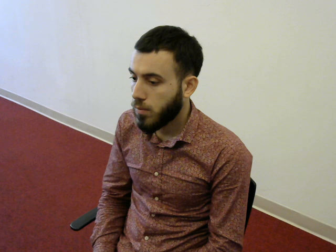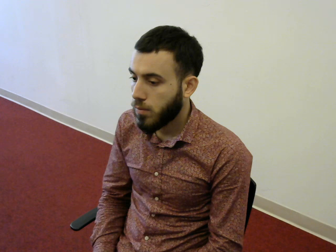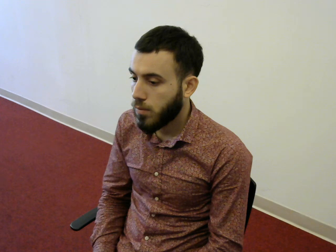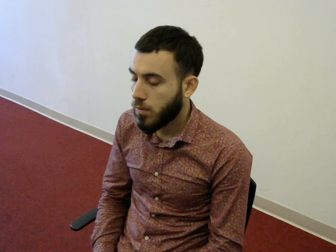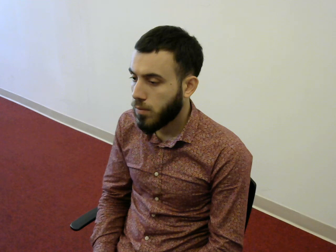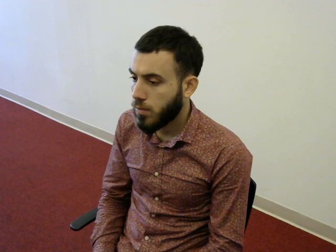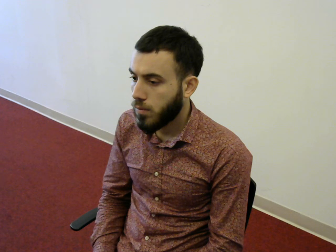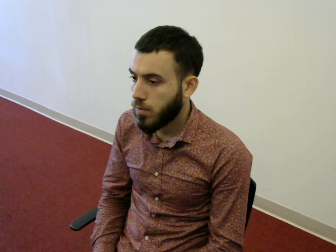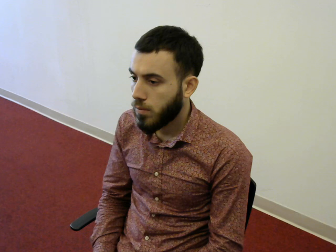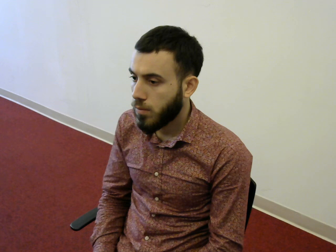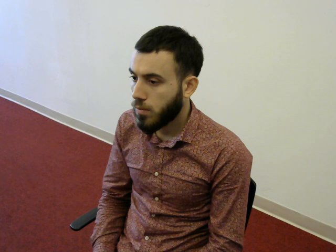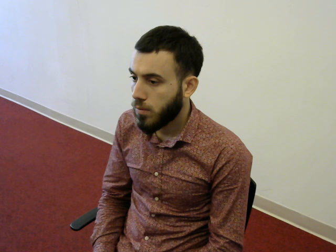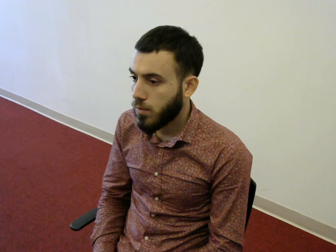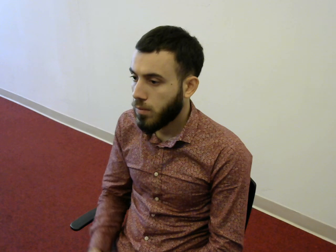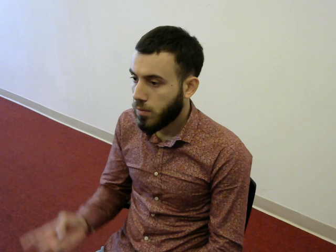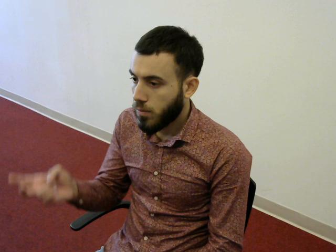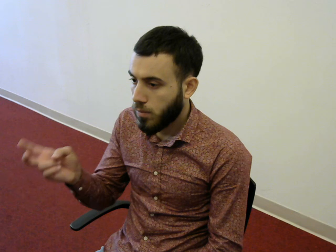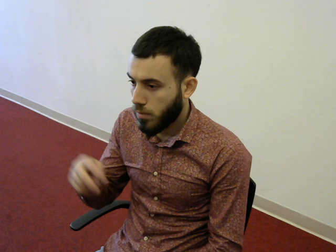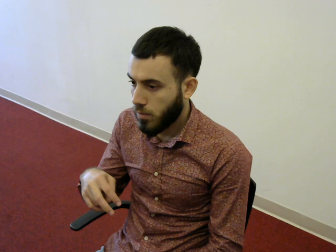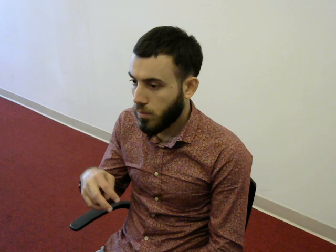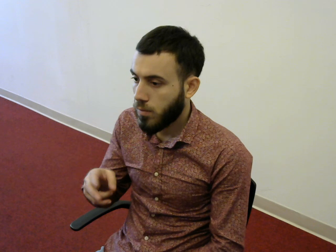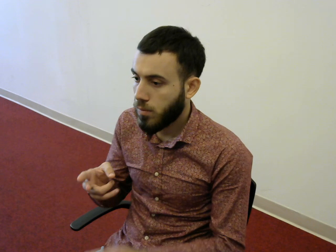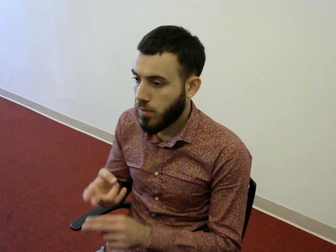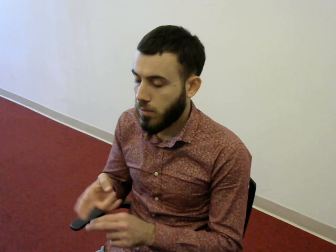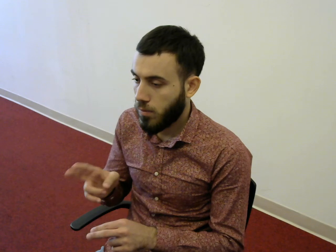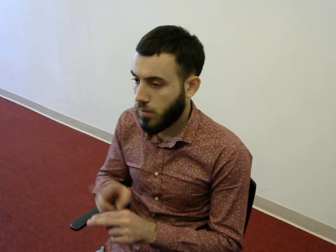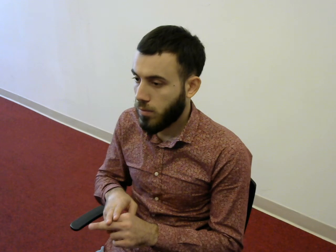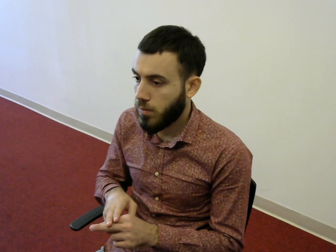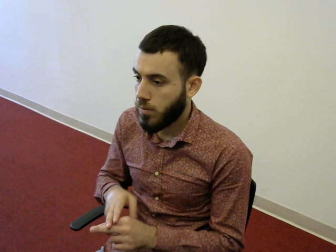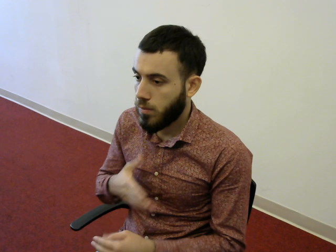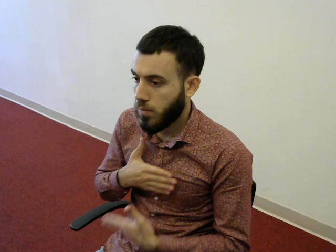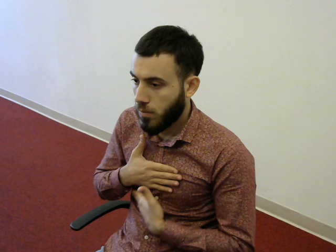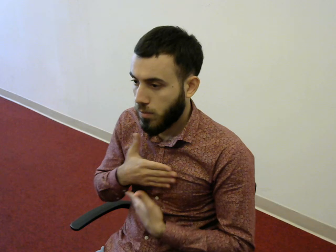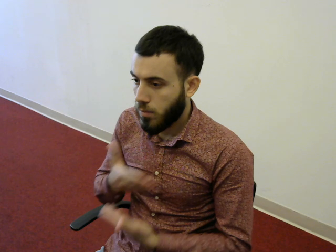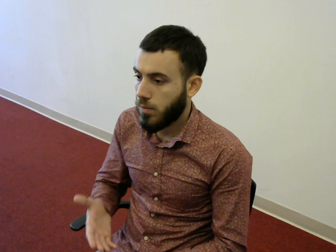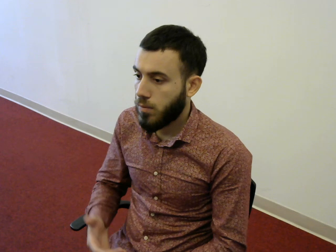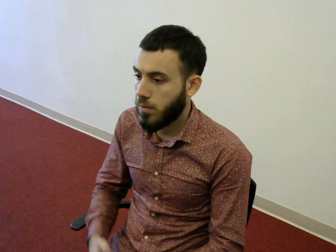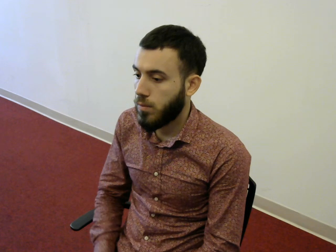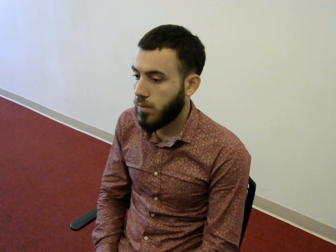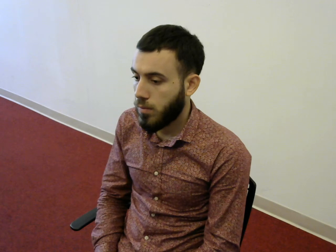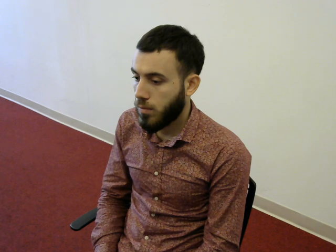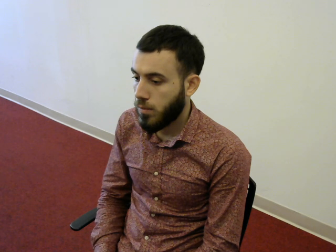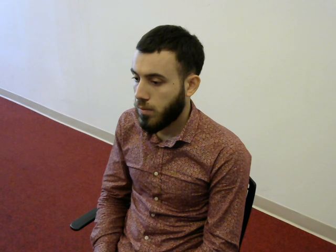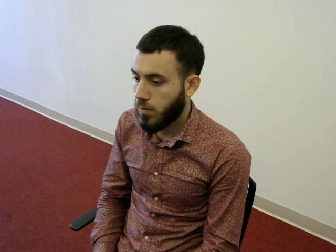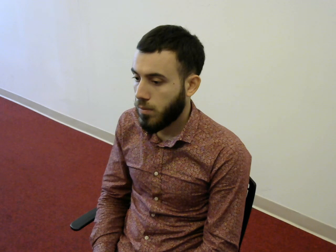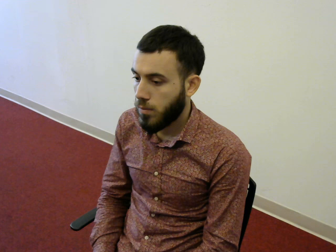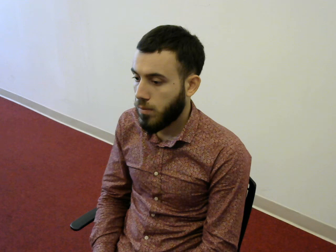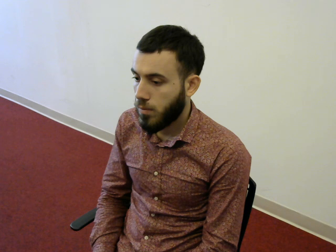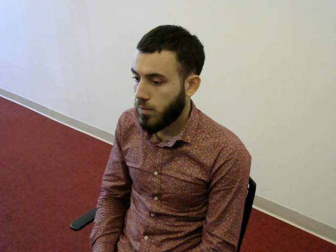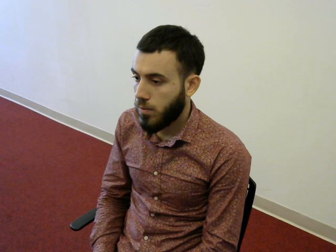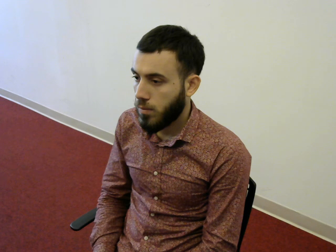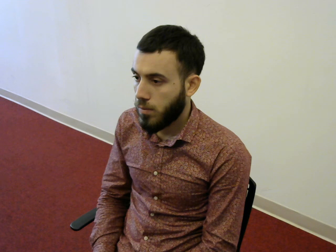Gəldiyinizə görə minnətdaram